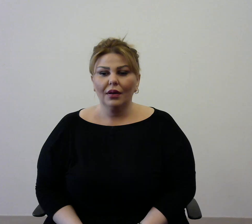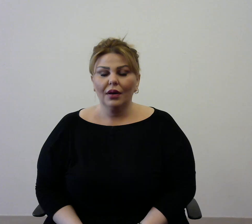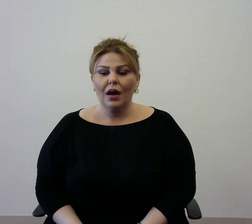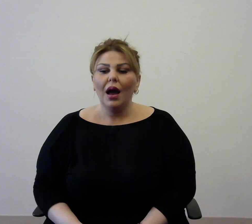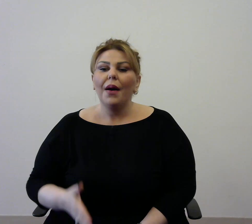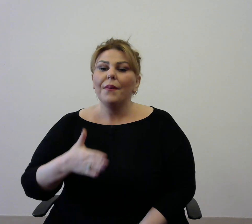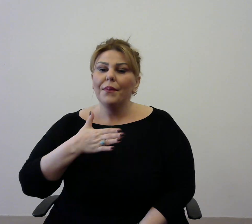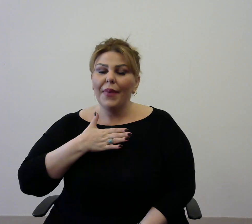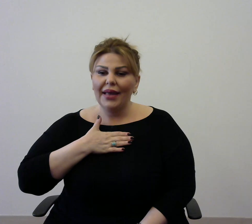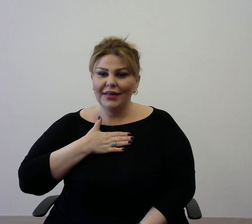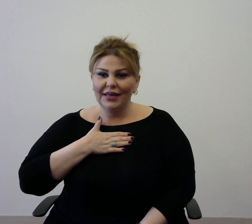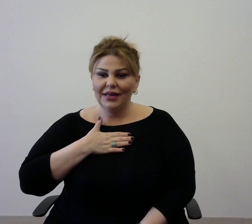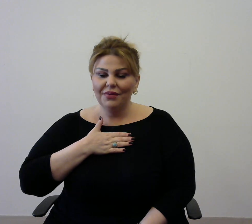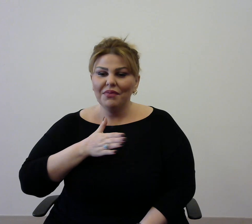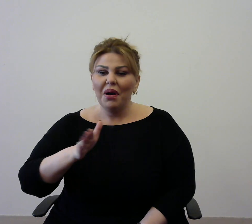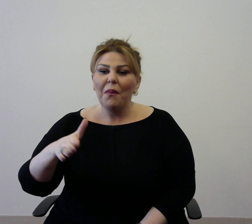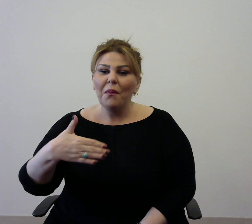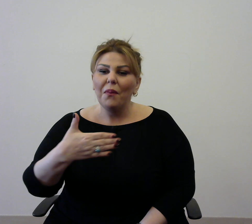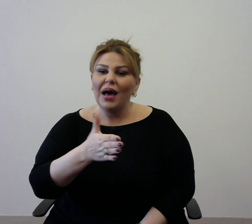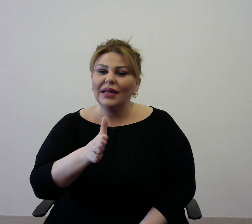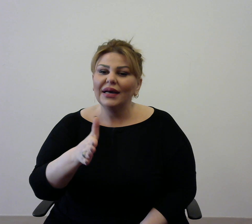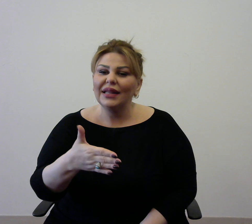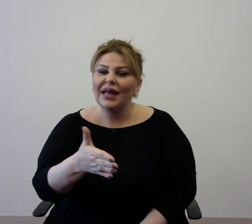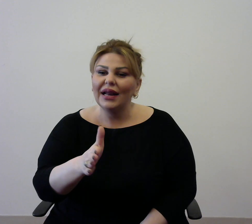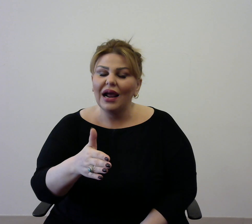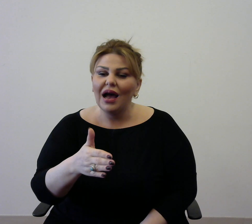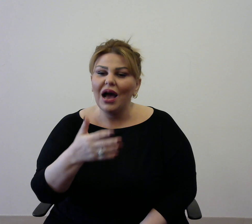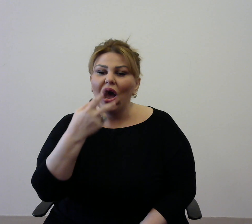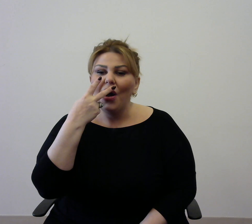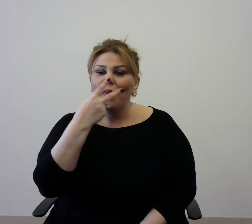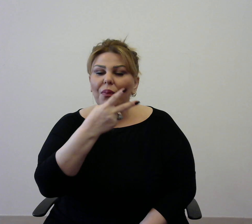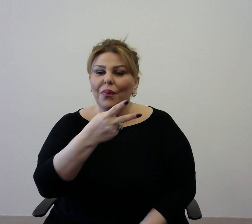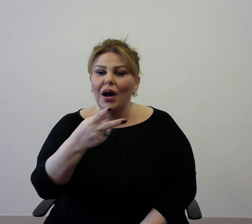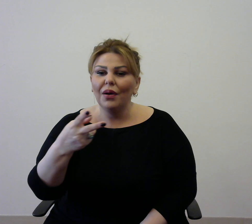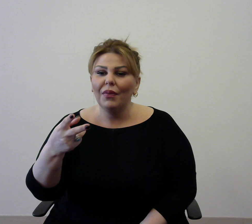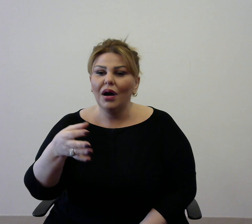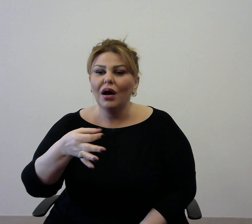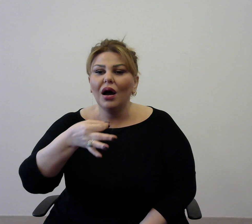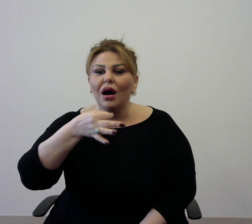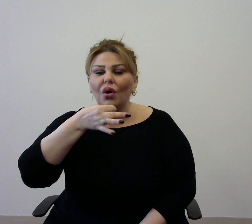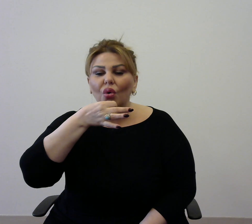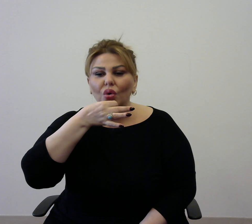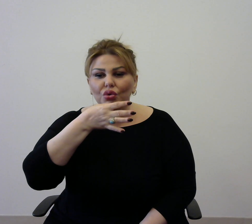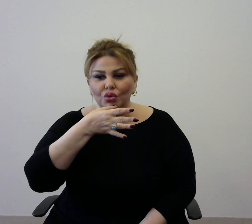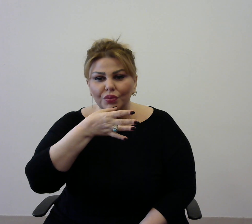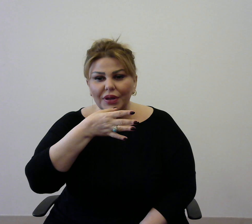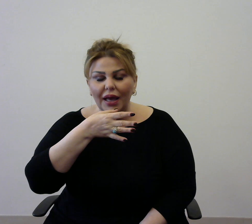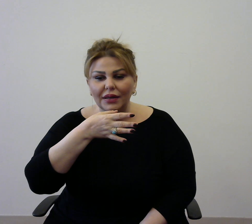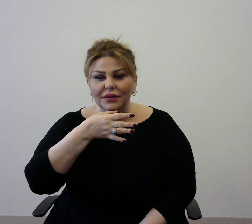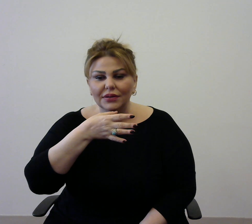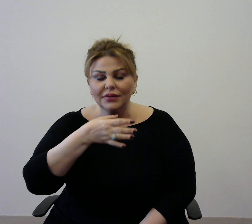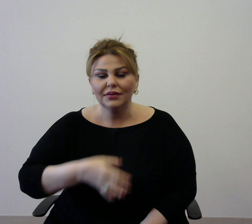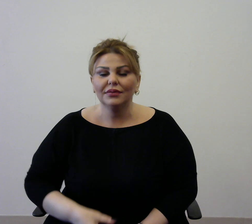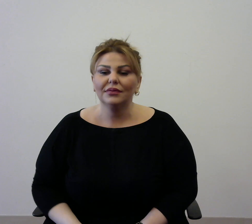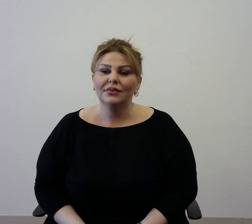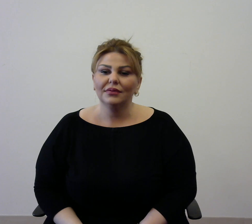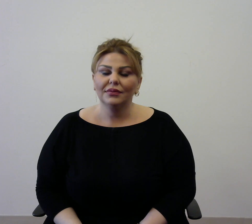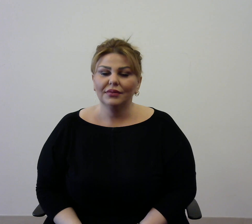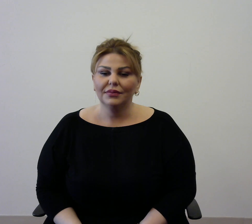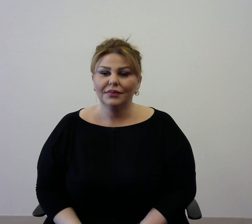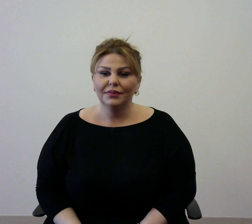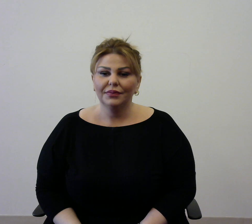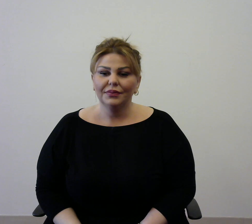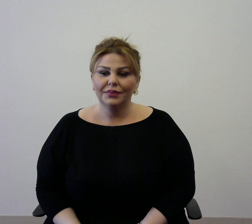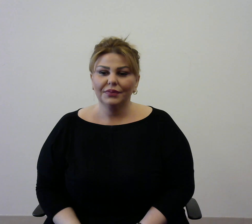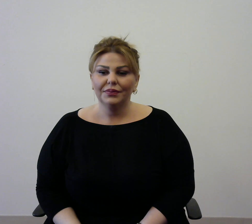Mənim balıqlara baxmaqdan çox xoşum gəlir